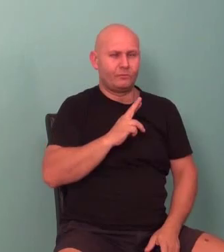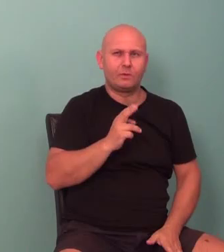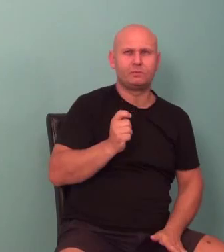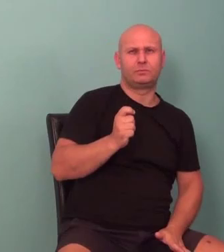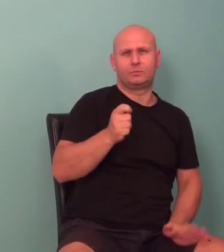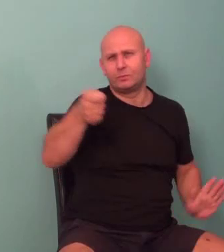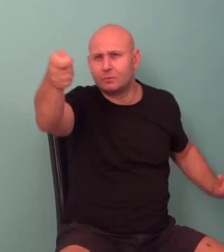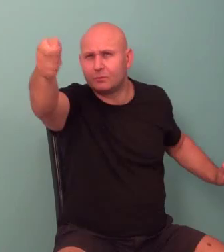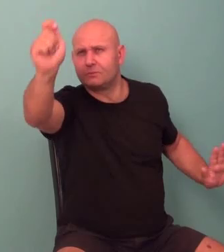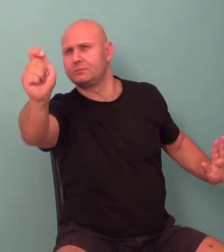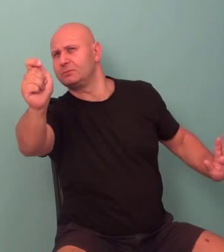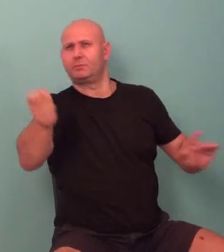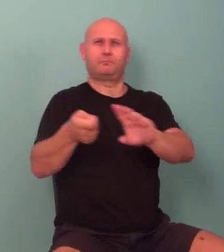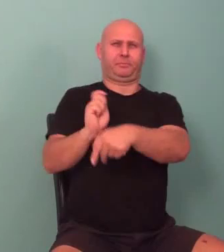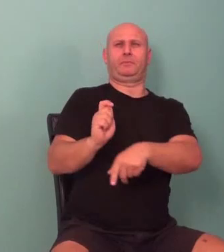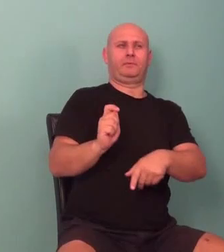Ktoś poprawia kit w oknie i znowu rzuca kawałkiem kitu w tył.